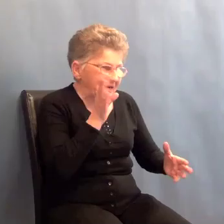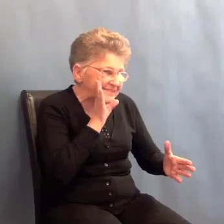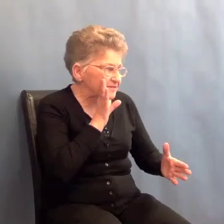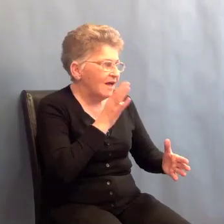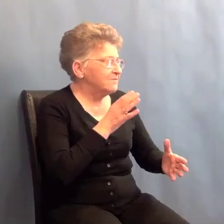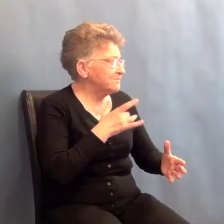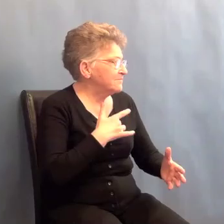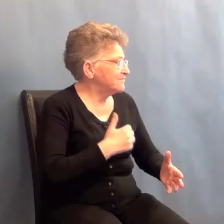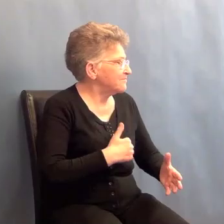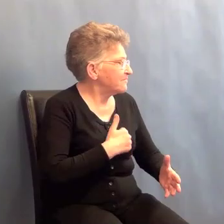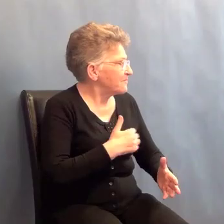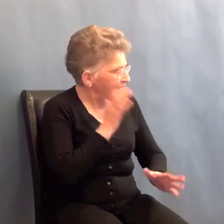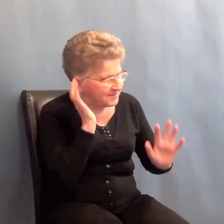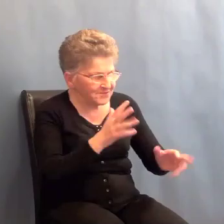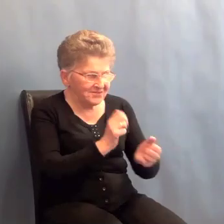Ja się rozczarowałam, ale nie szkodzi.